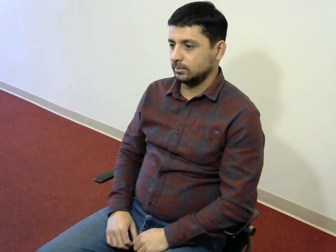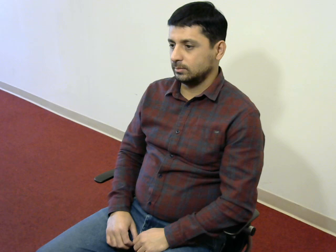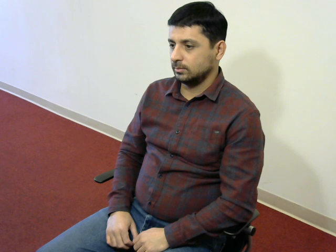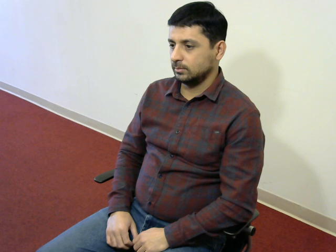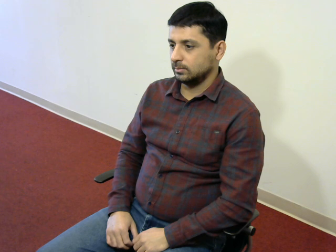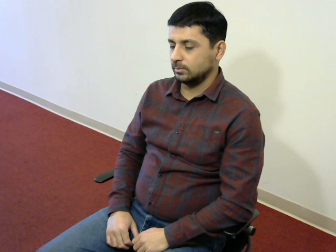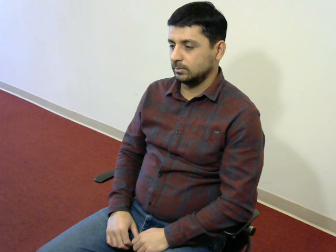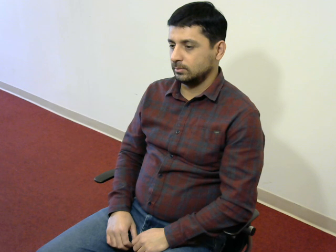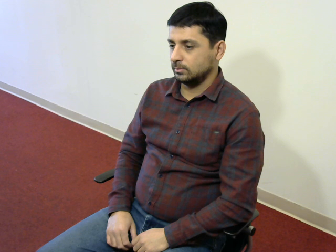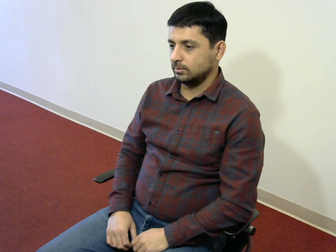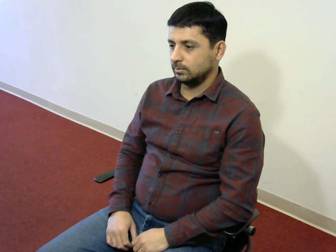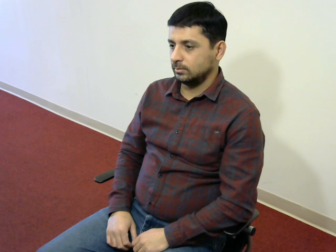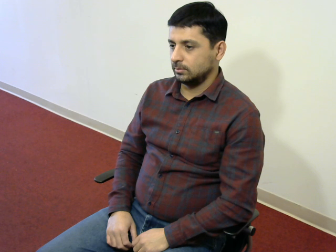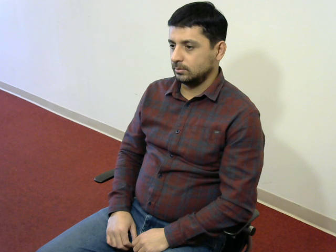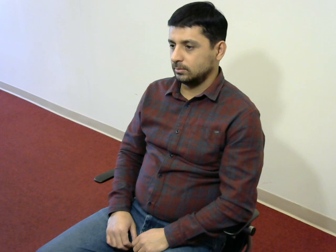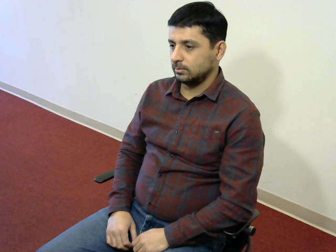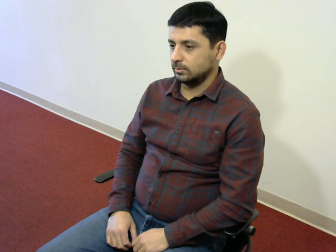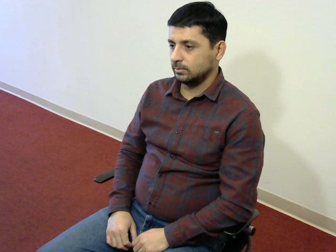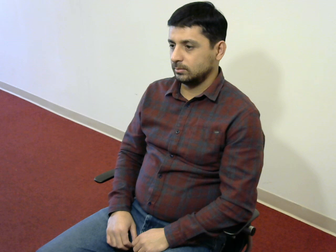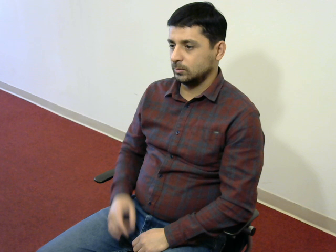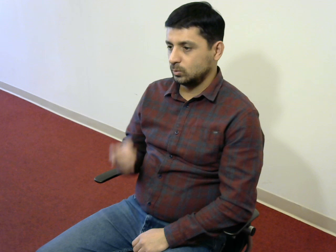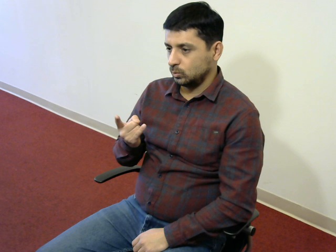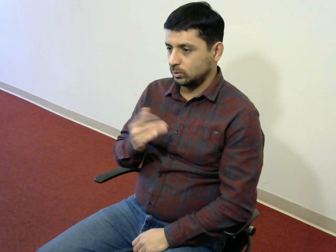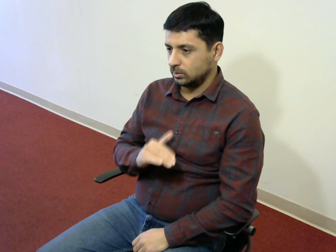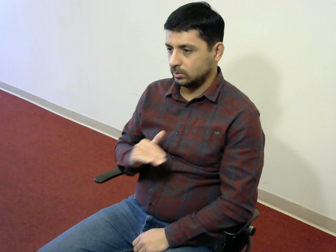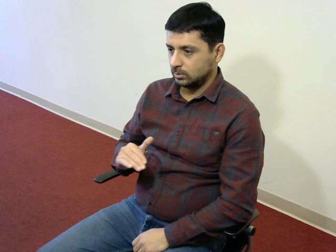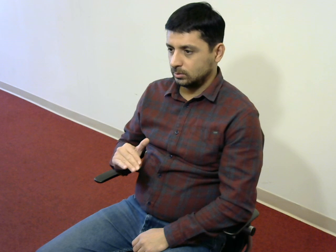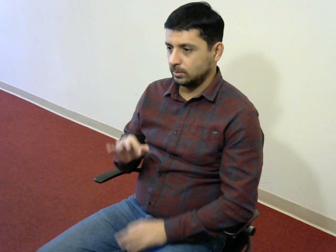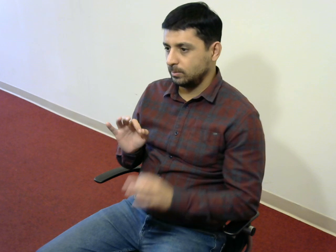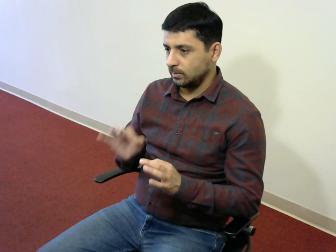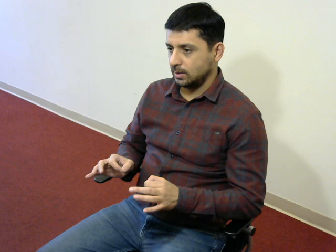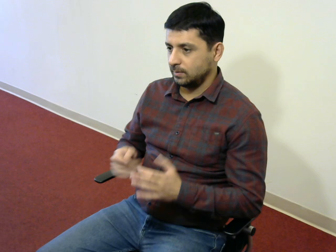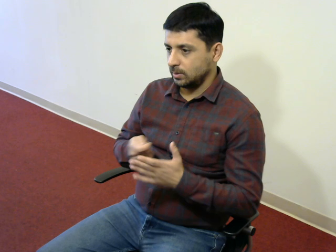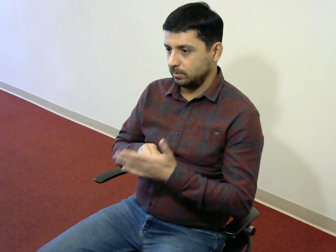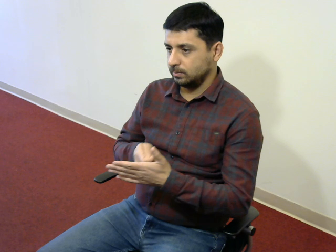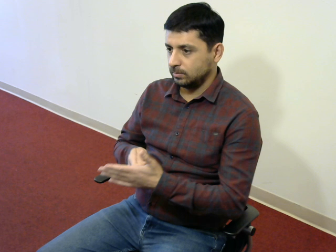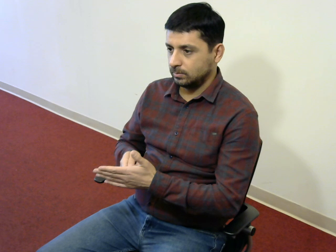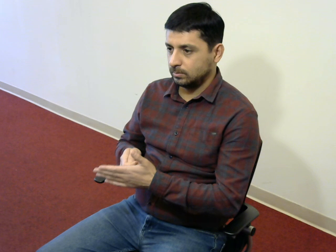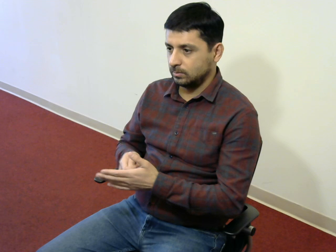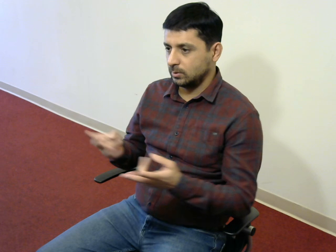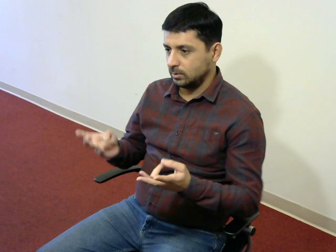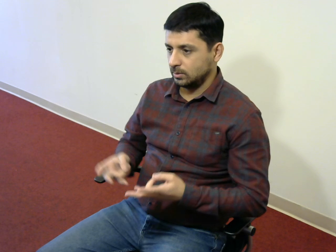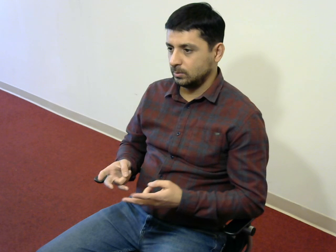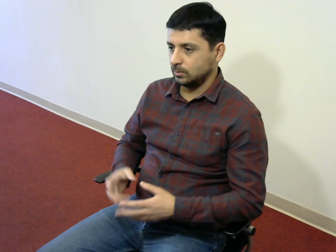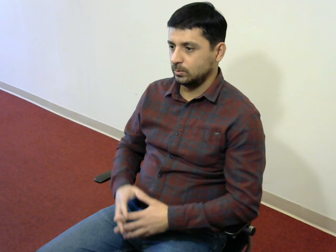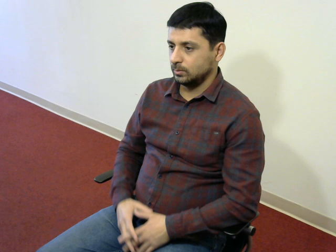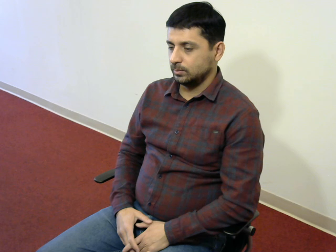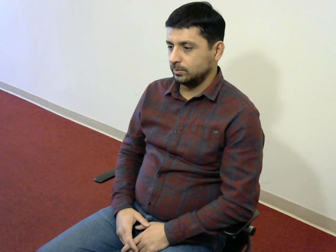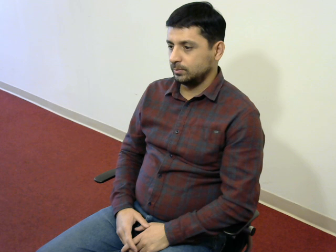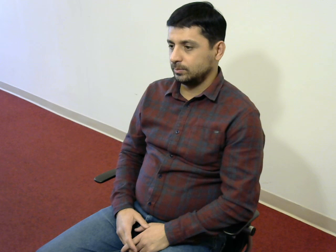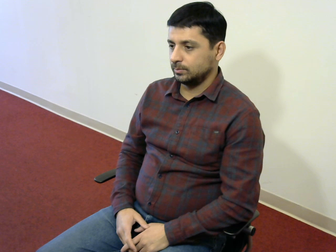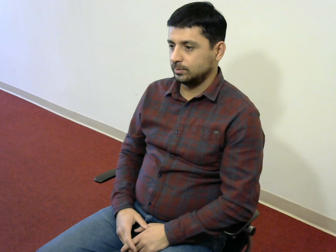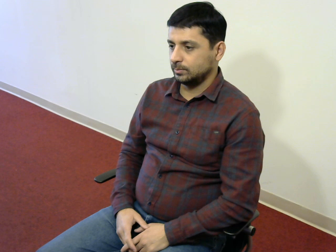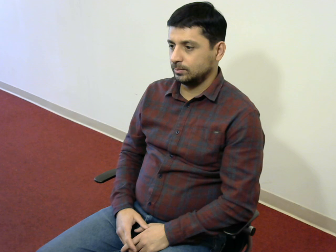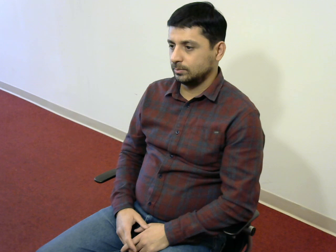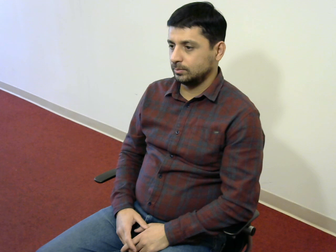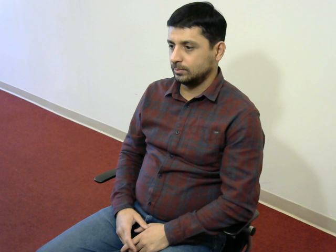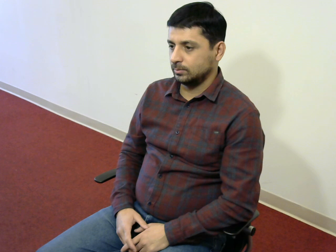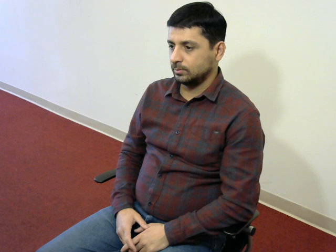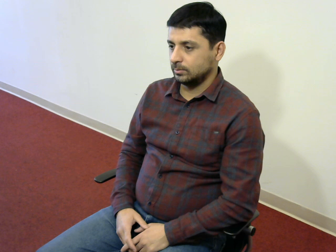Uşaqları düzgün qidalandırmaq lazımdır